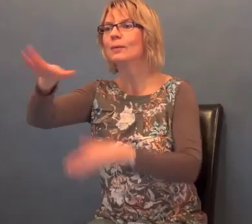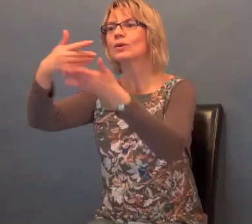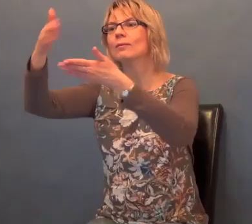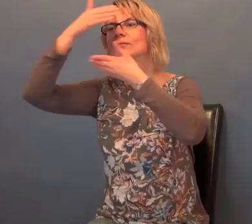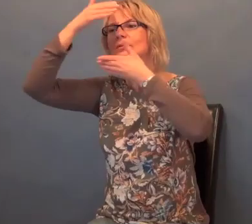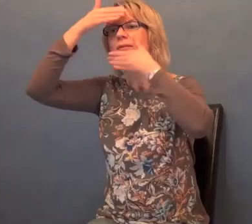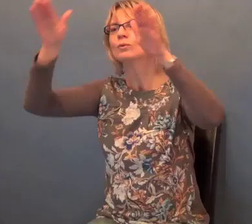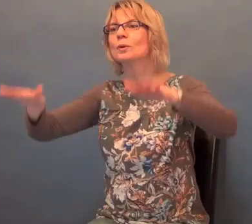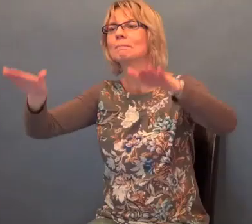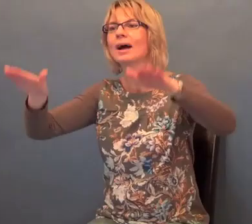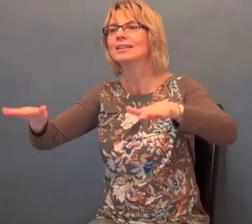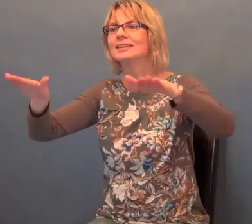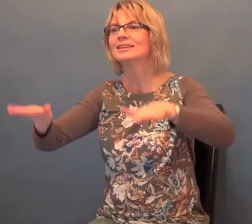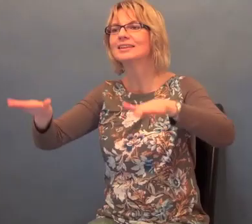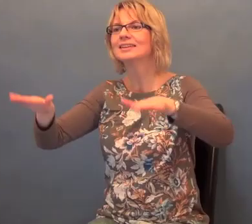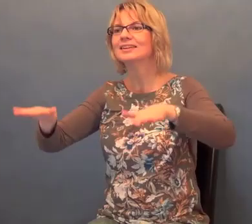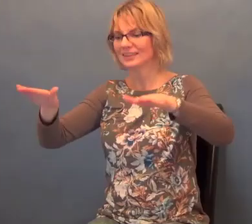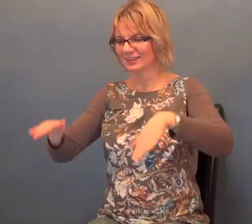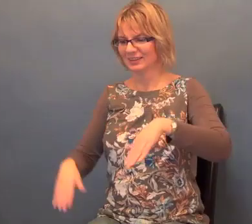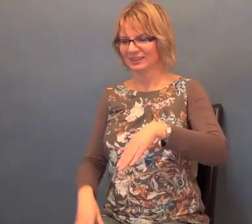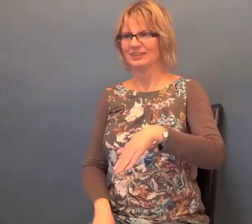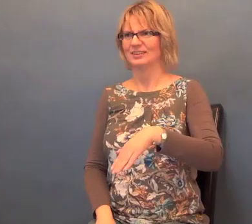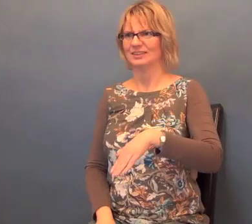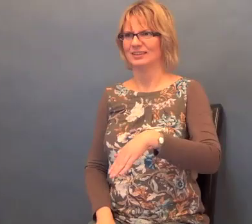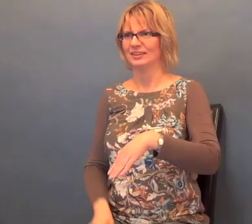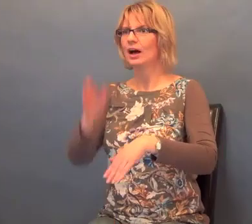Na przykład muzułmanie.